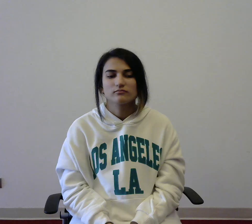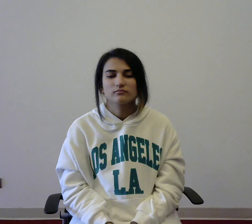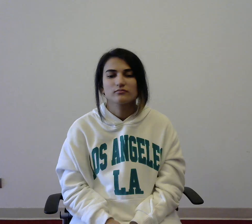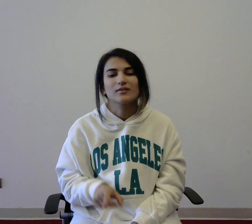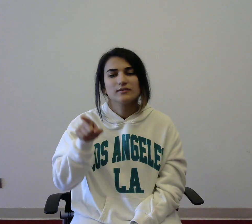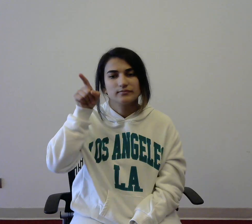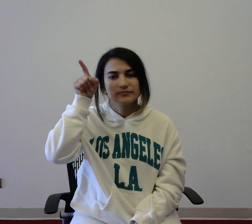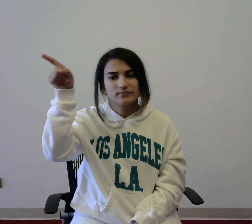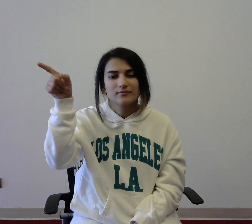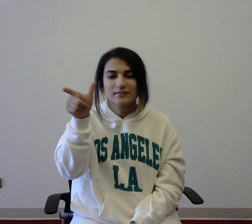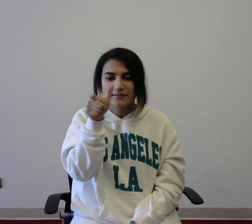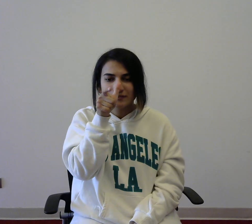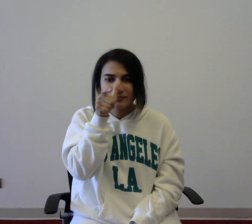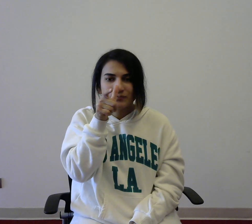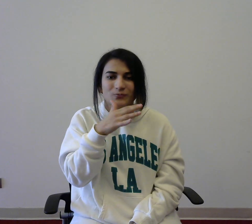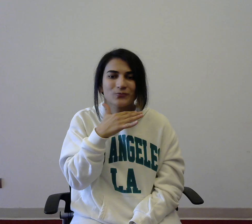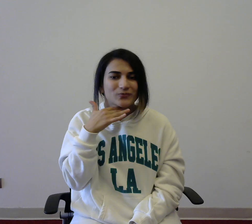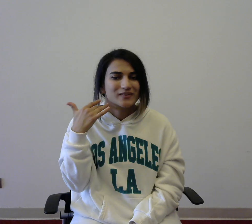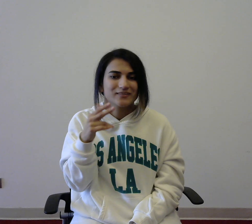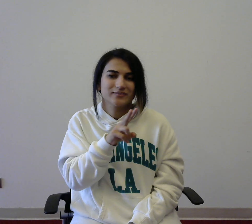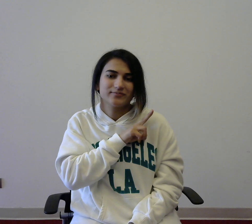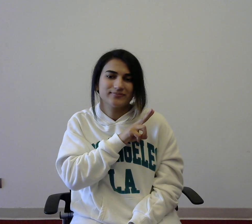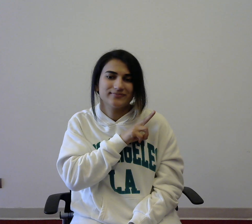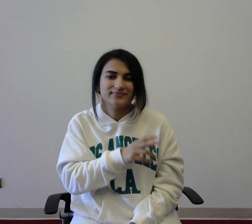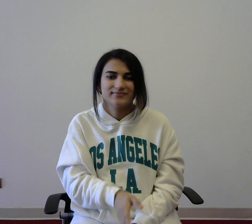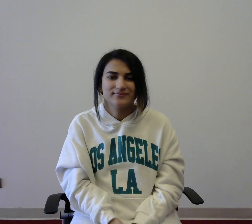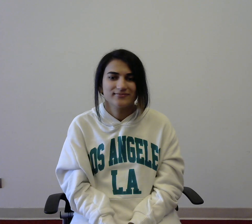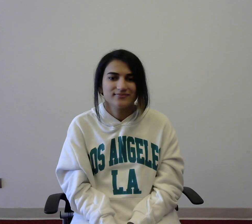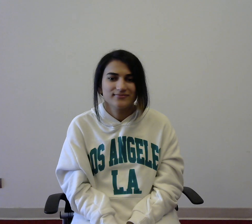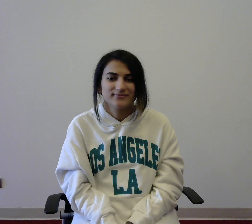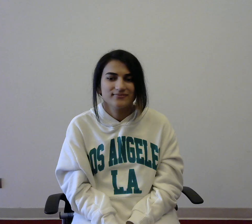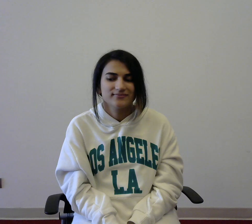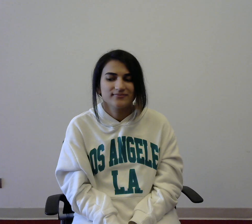O itləri çox sevir